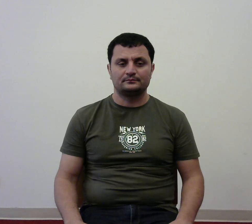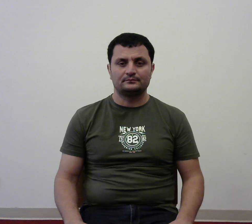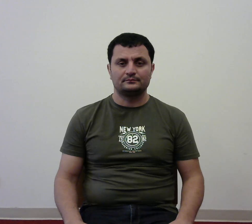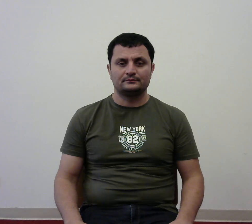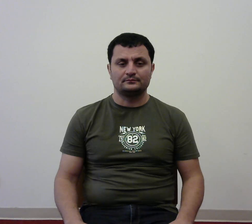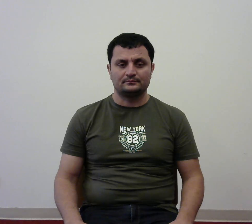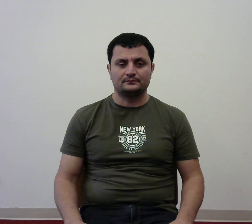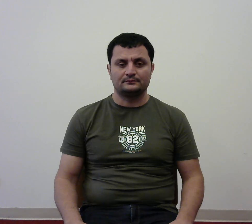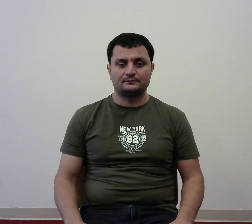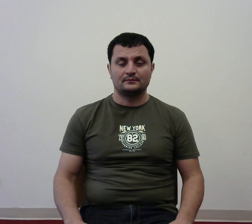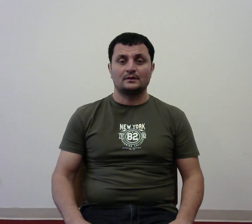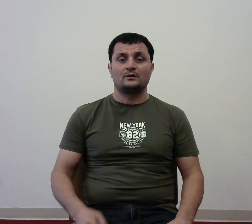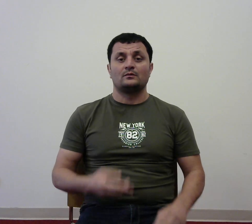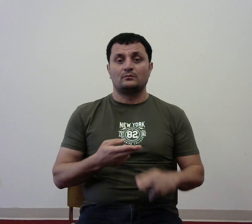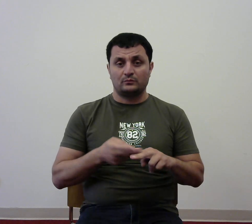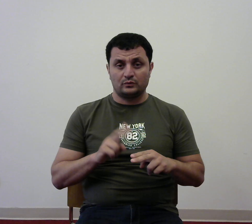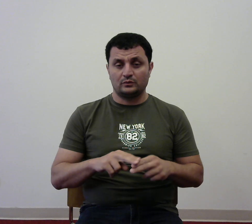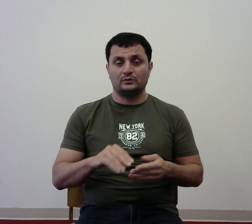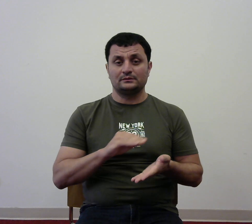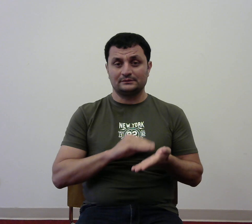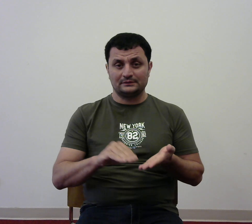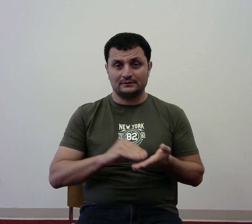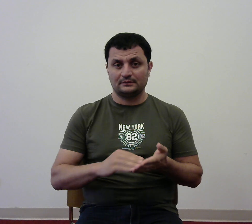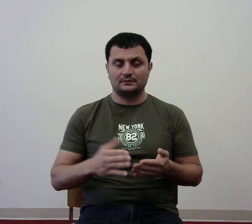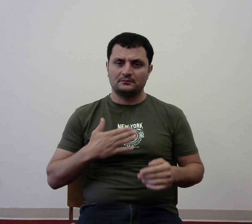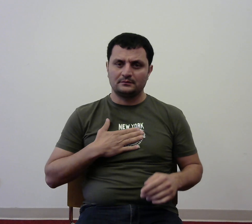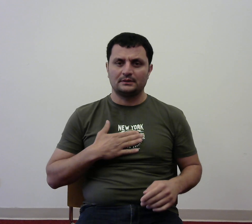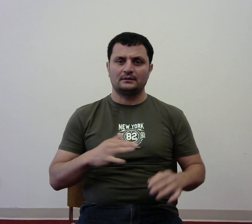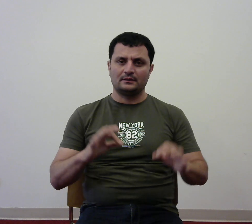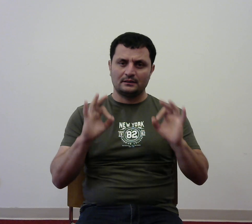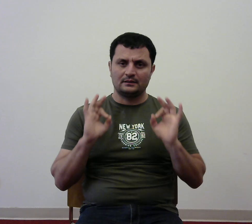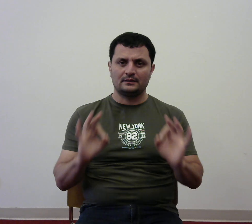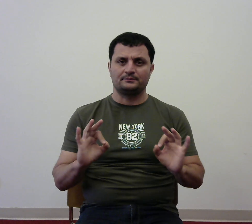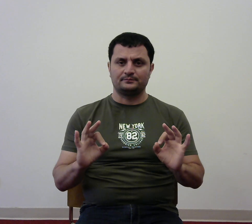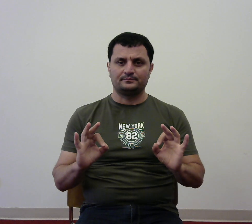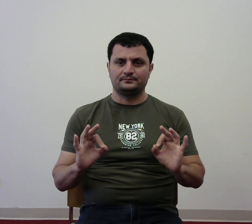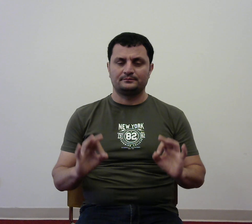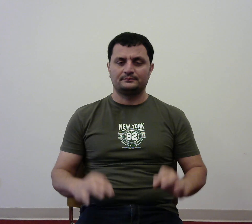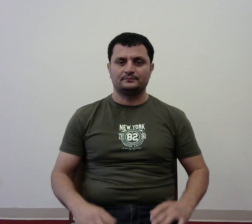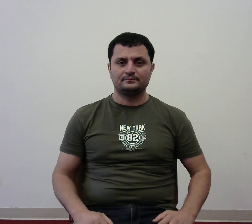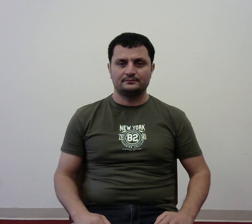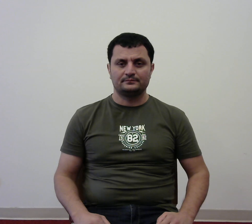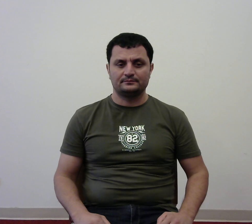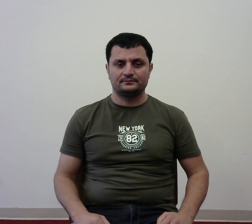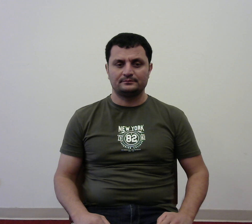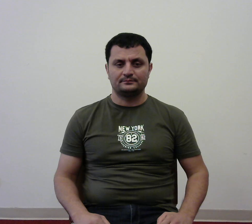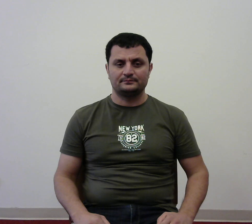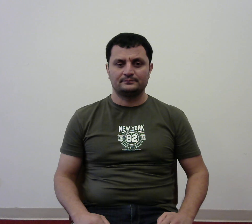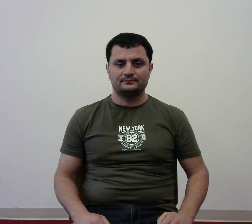Bu yazılar mənə aiddir